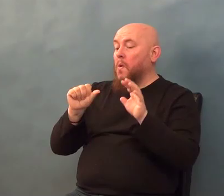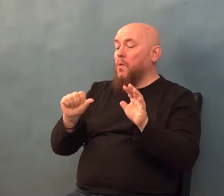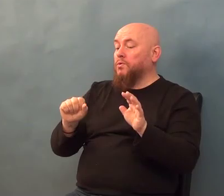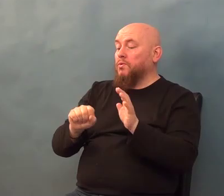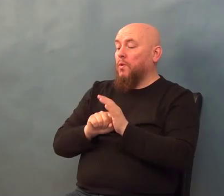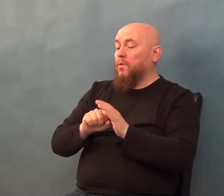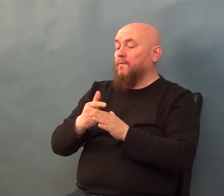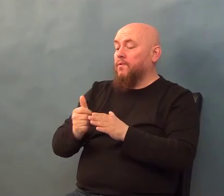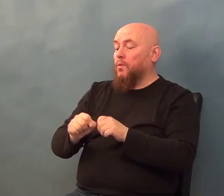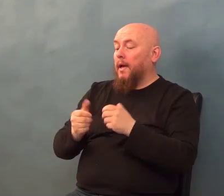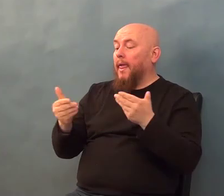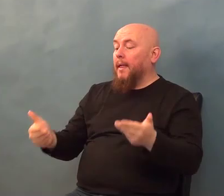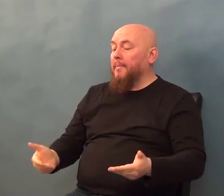Na trzydzieści minut idę do dentysty.